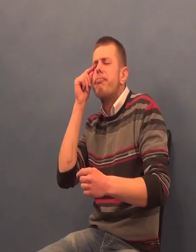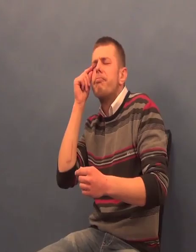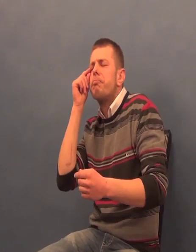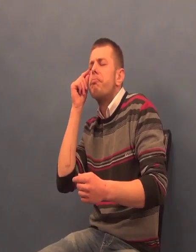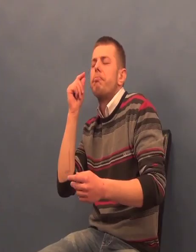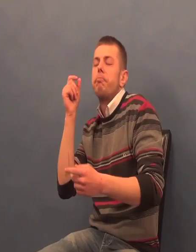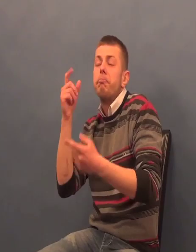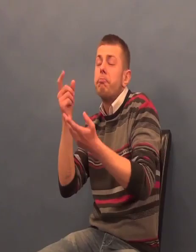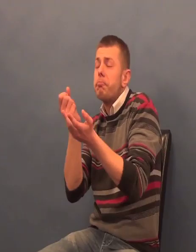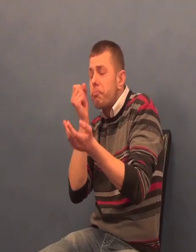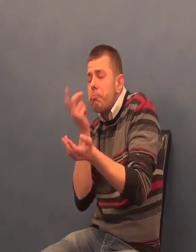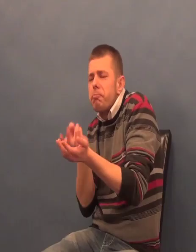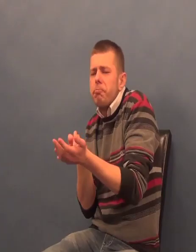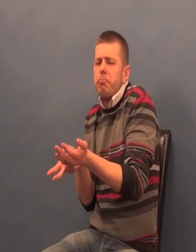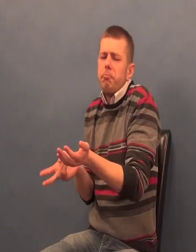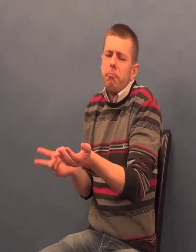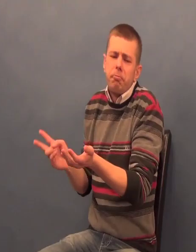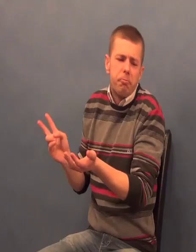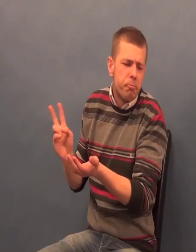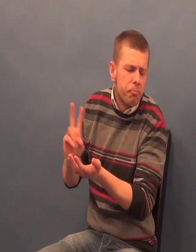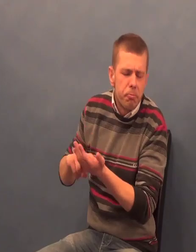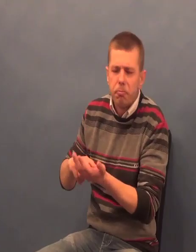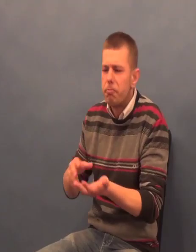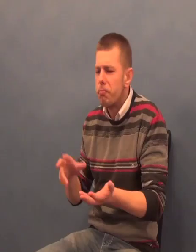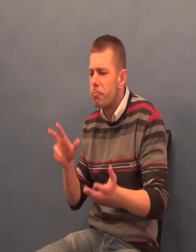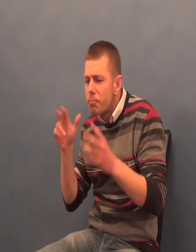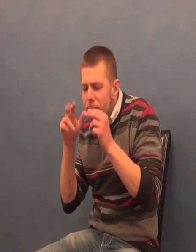Następnie budzą się, wstają i patrzą na żabę...